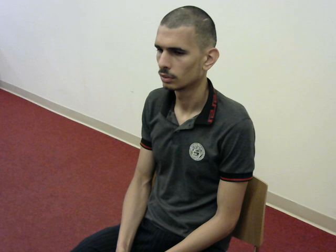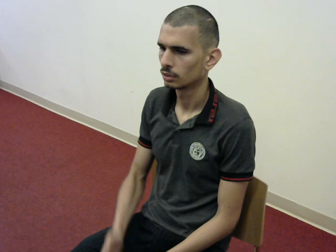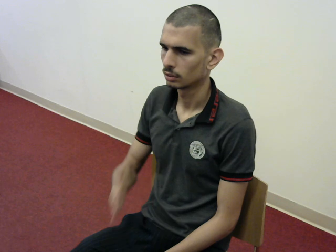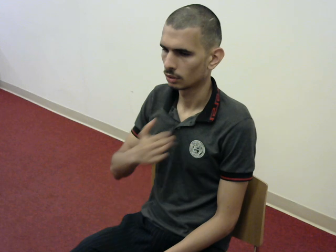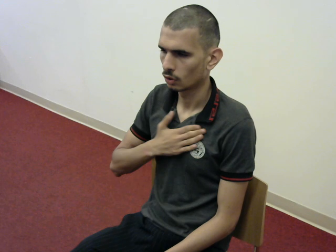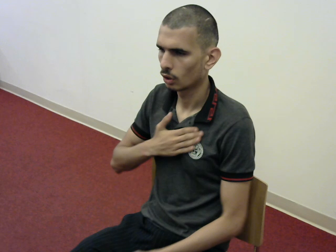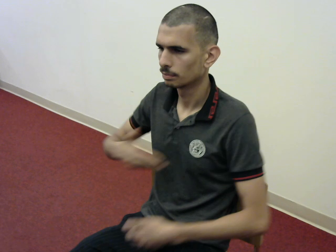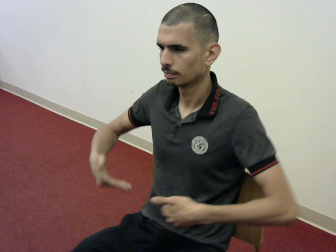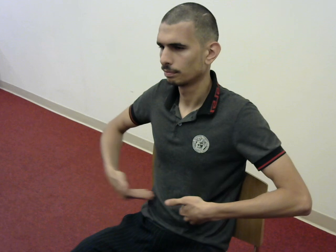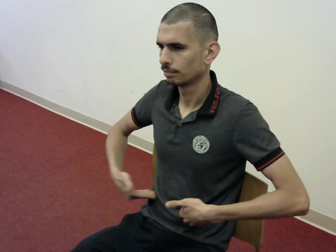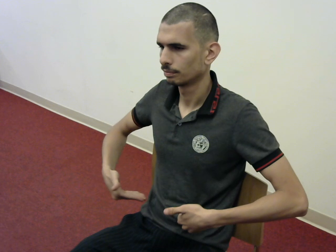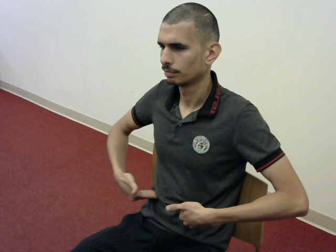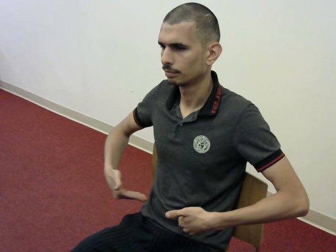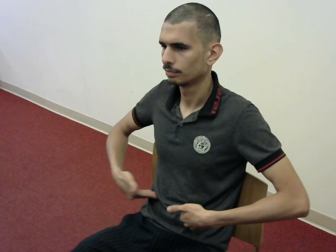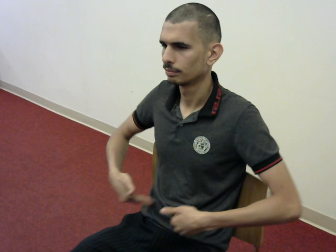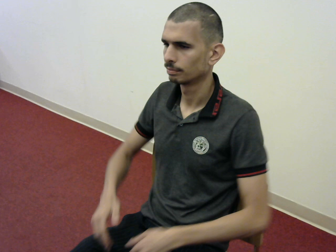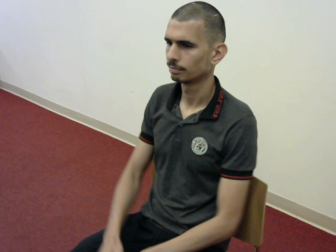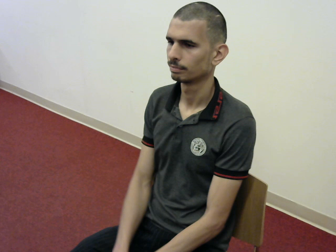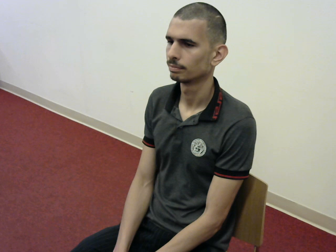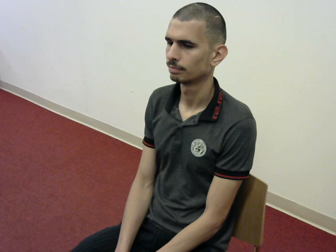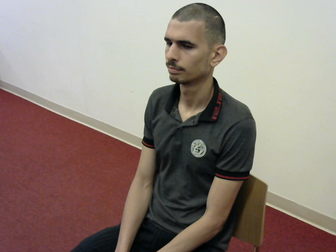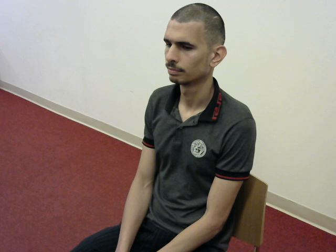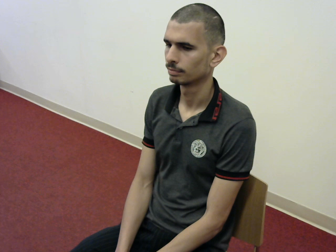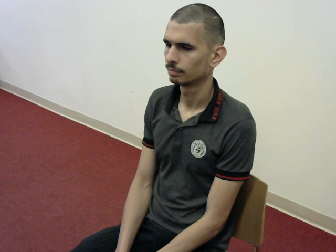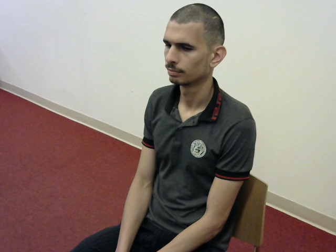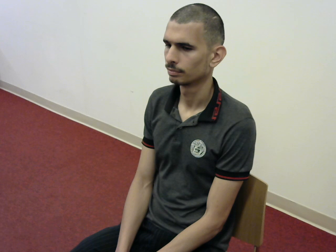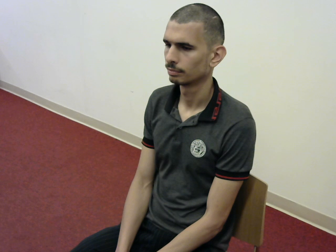Mən acam